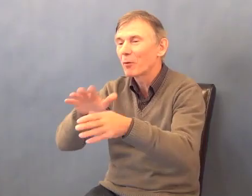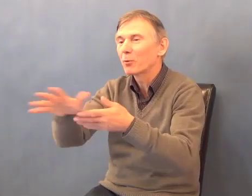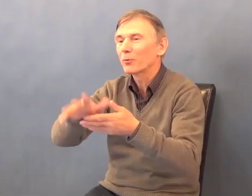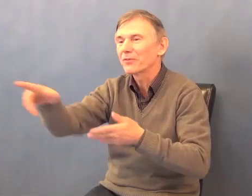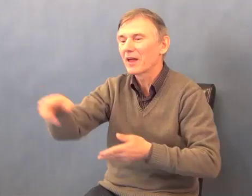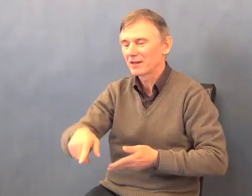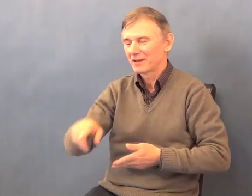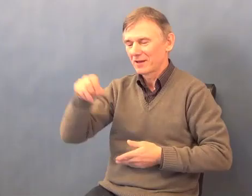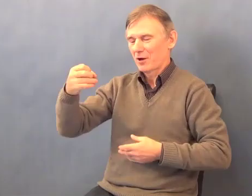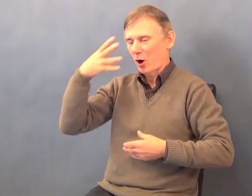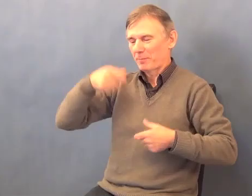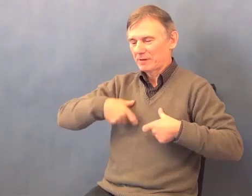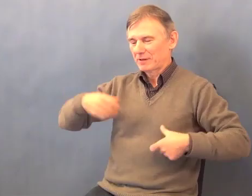Woda w rzece jest brudna.